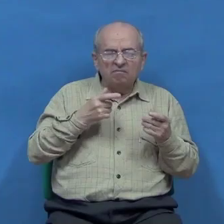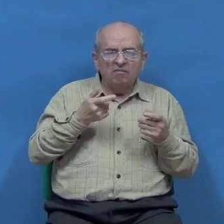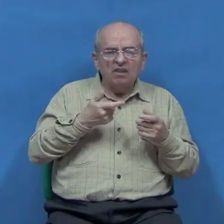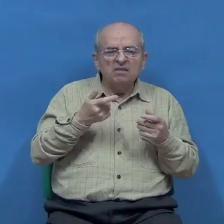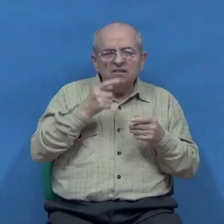Sprawdzili.